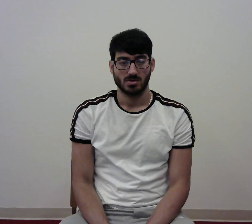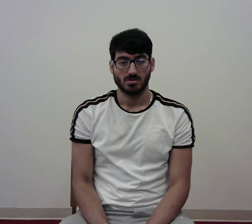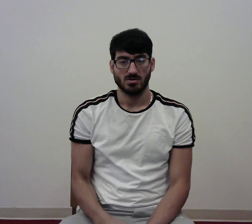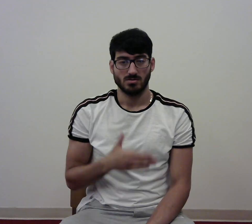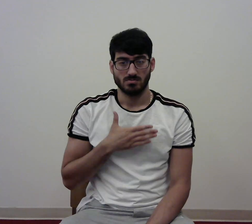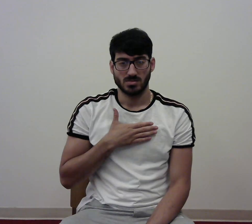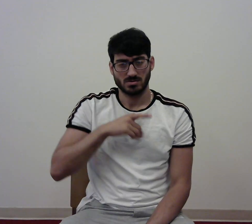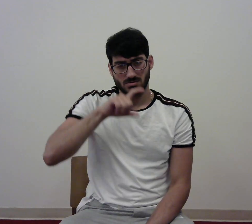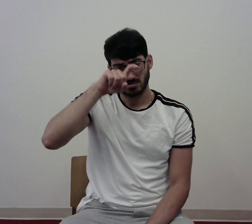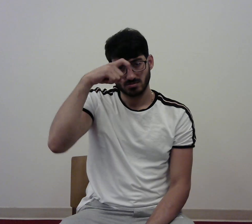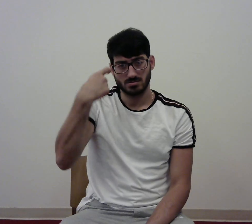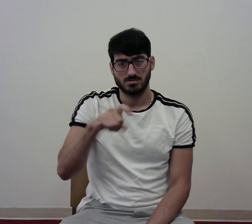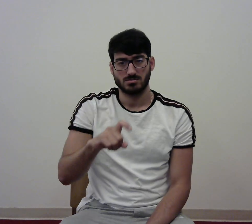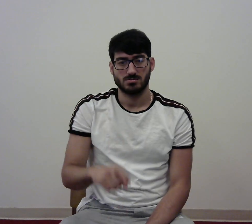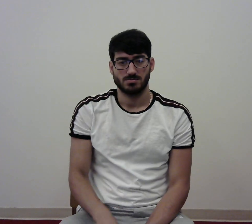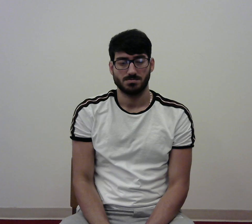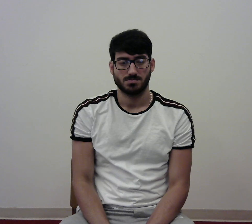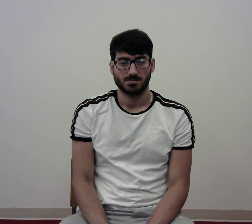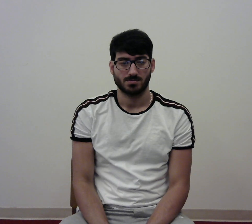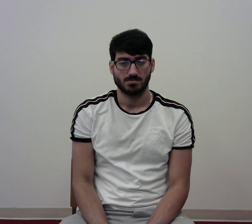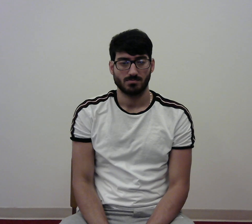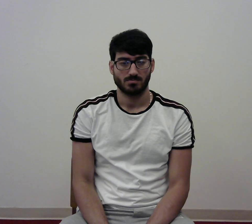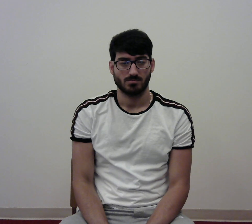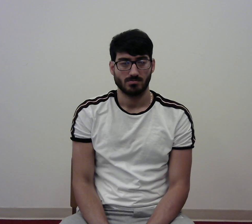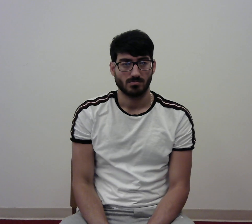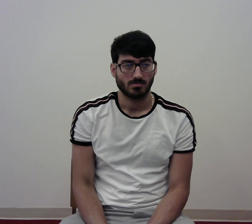Mənə istidir